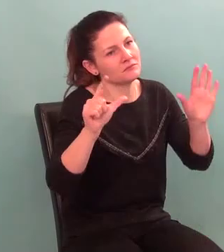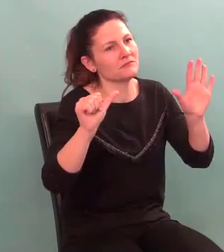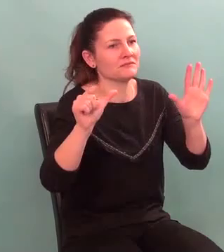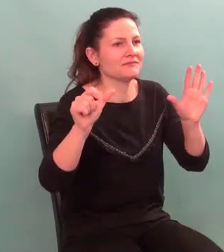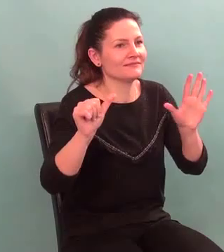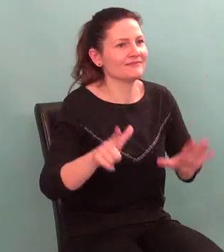O szóstej, siódmej, szóstej, siódmej.